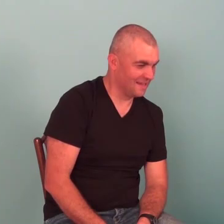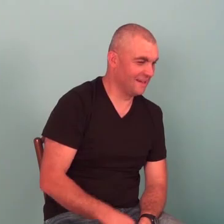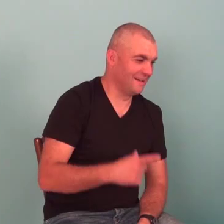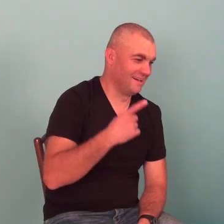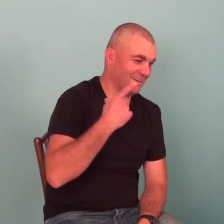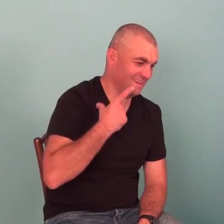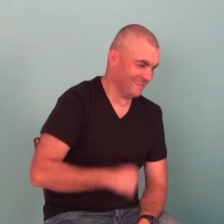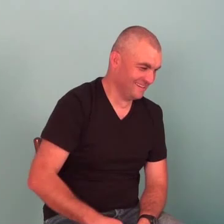Aha.